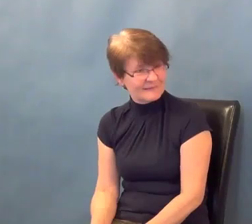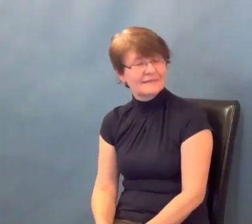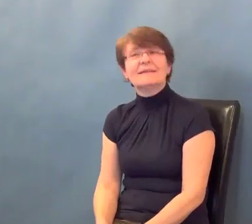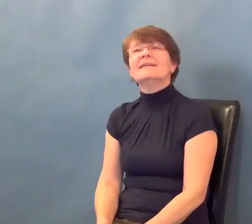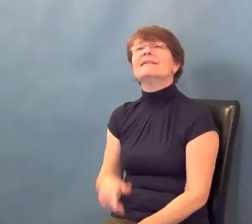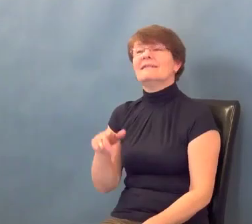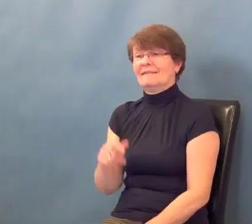To? Aha.